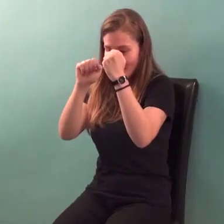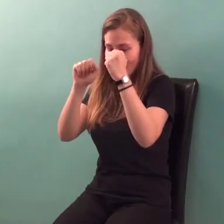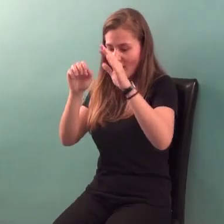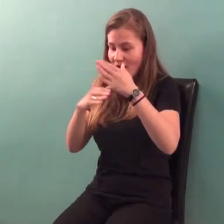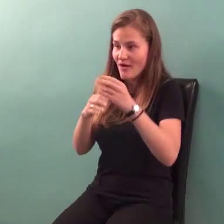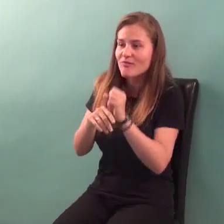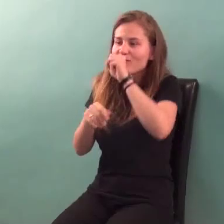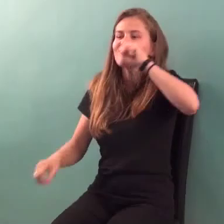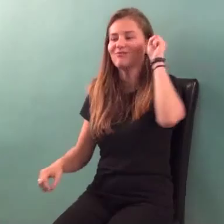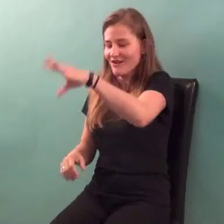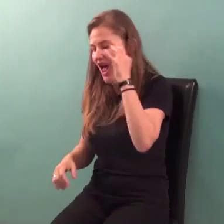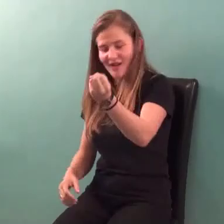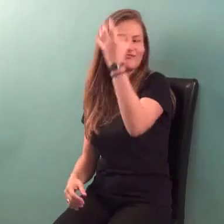Ryba wyskakuje i opluwa twarz kota.